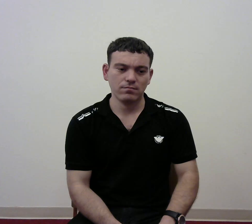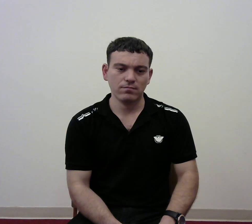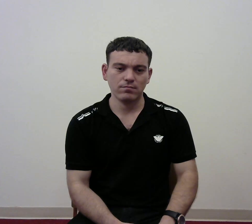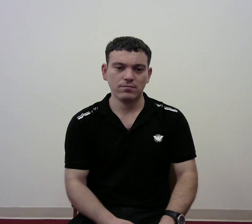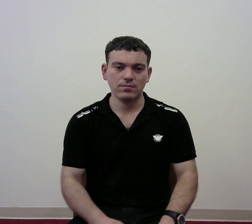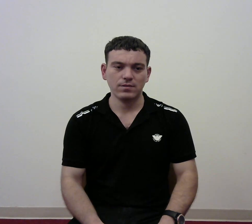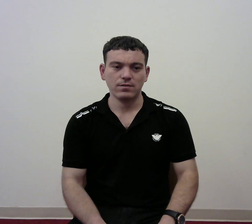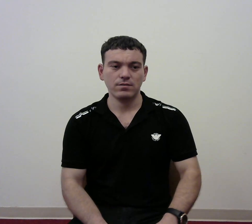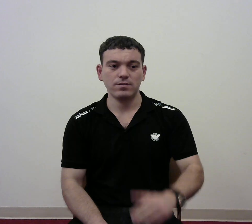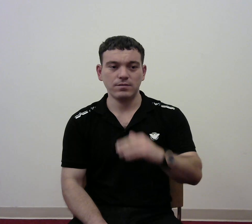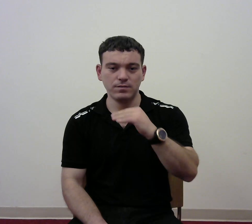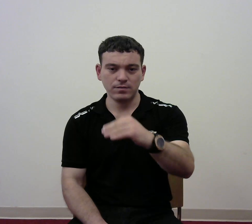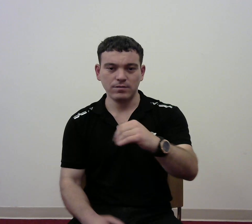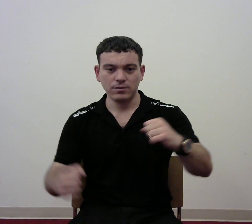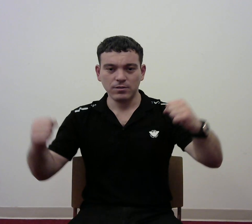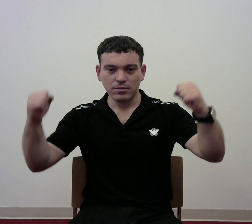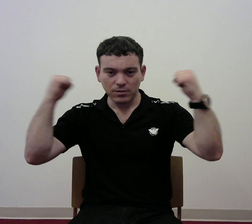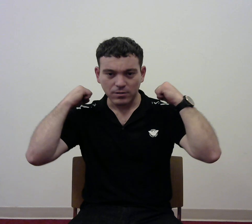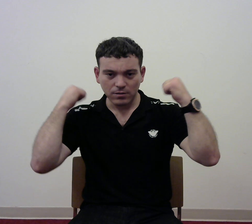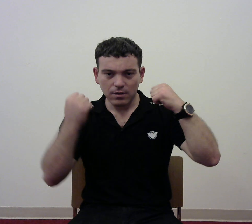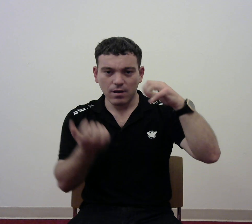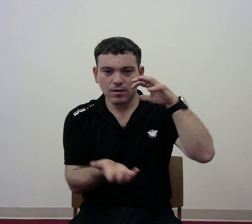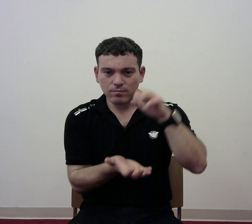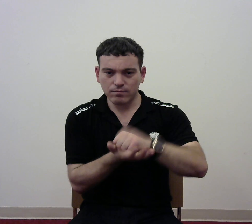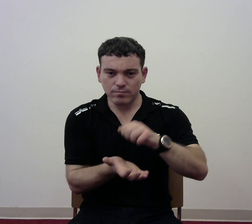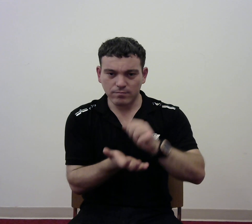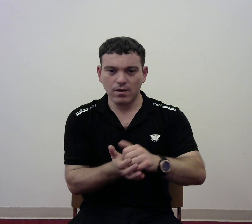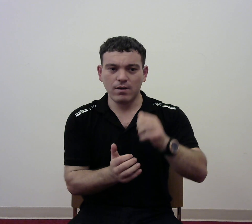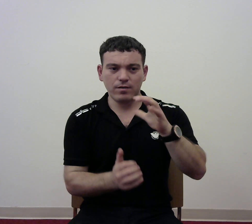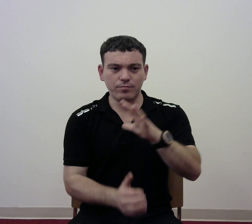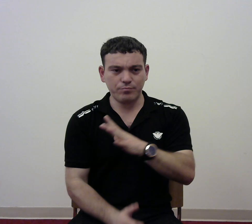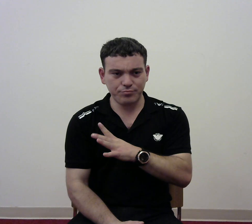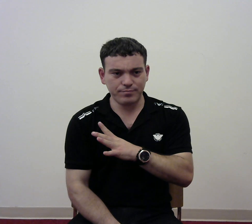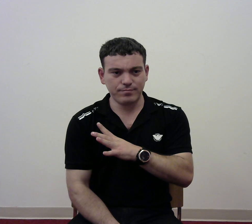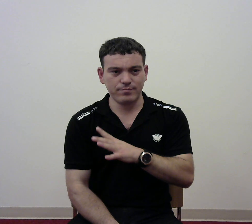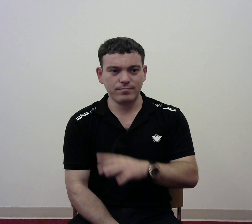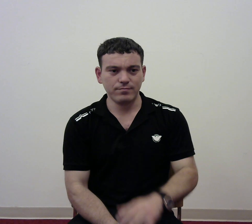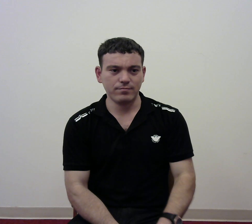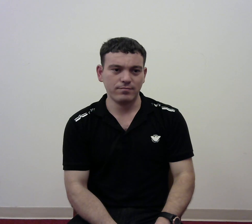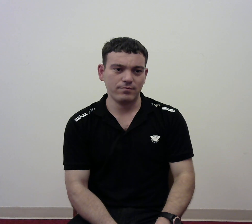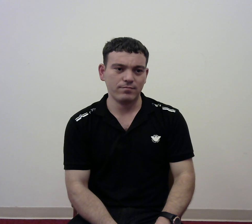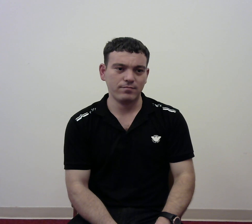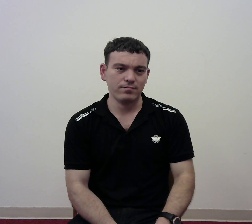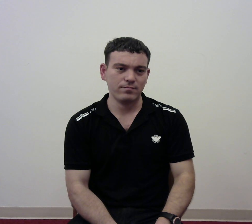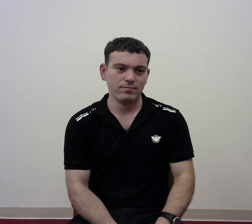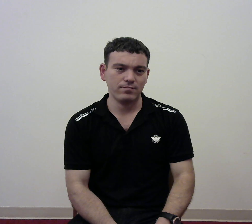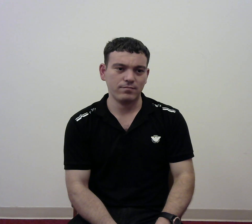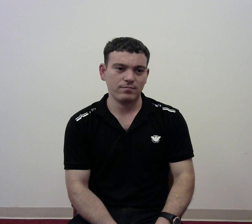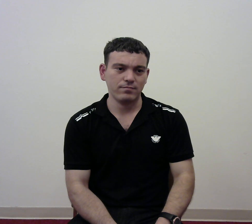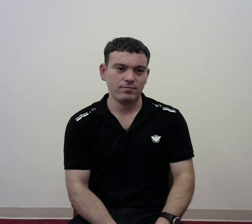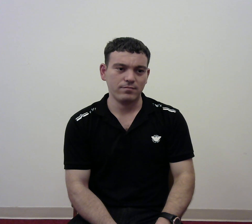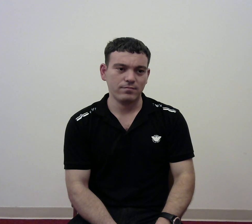Siz idmanla məşğul olursunuzmu?